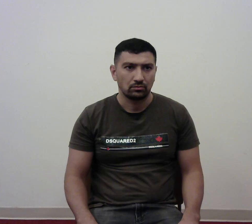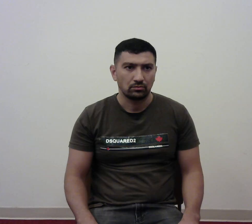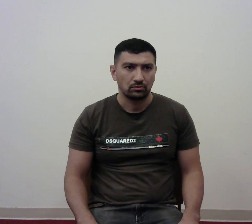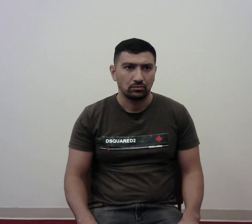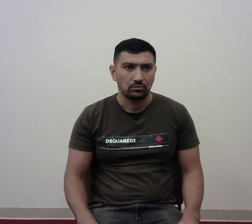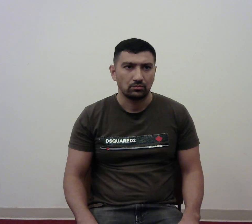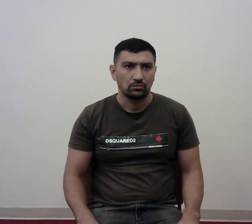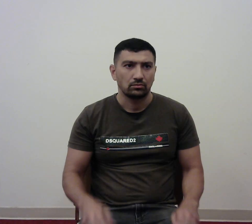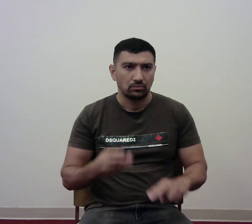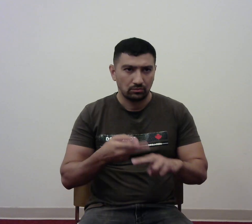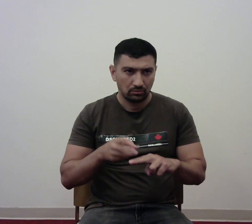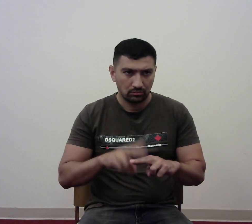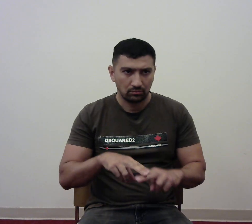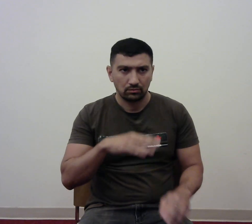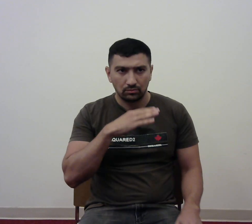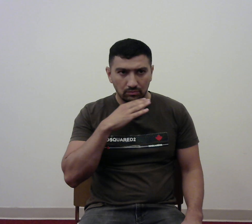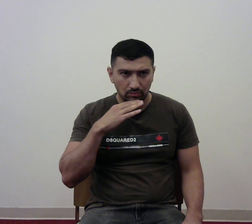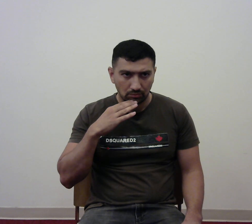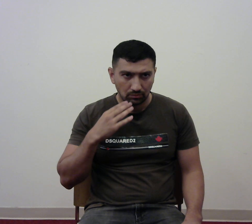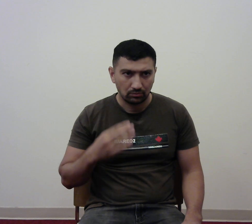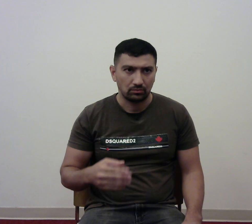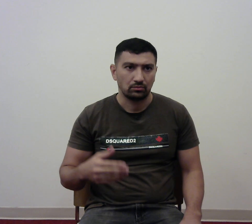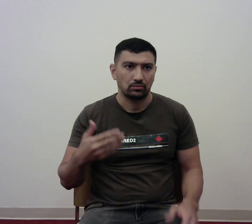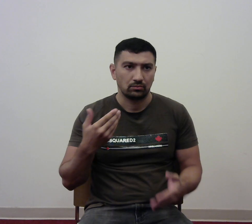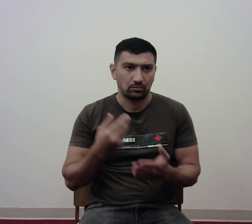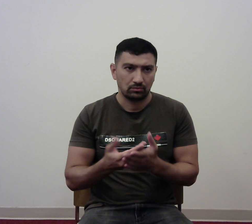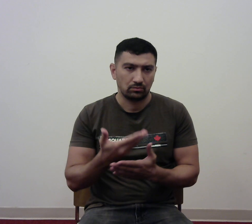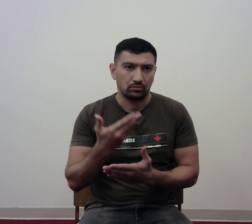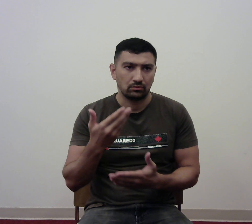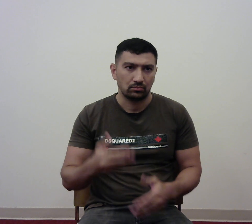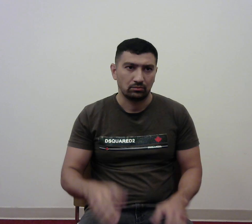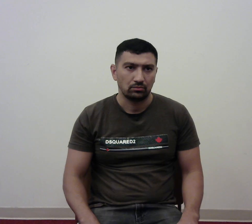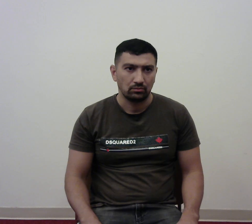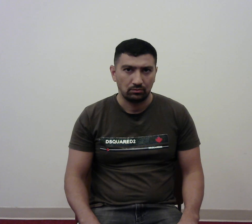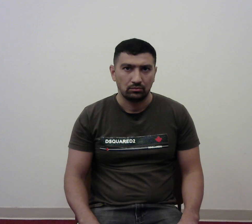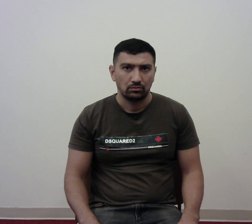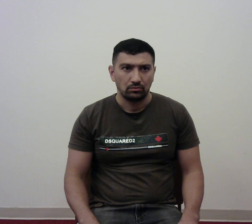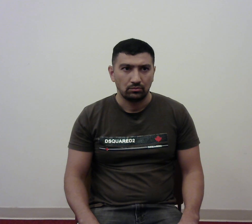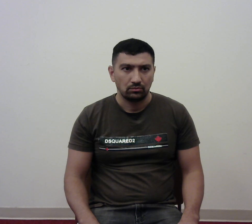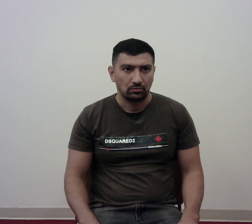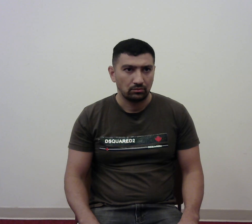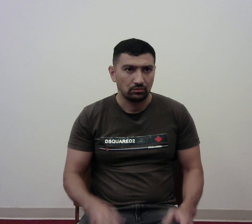Bu çox bahadır